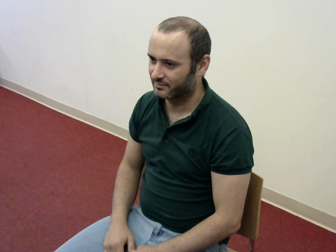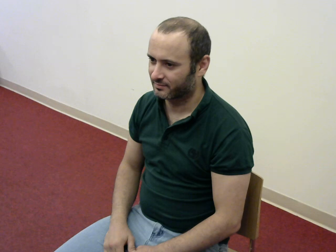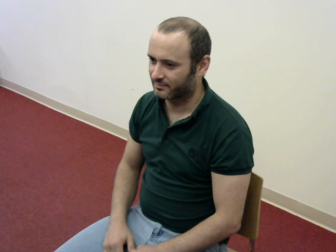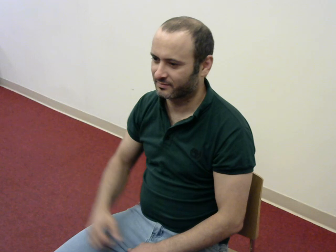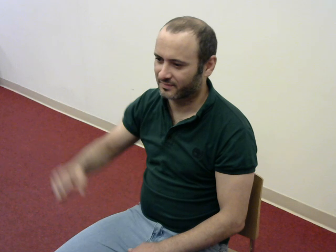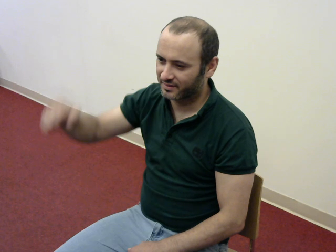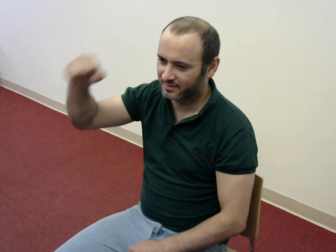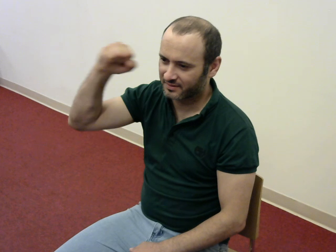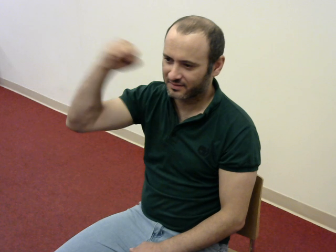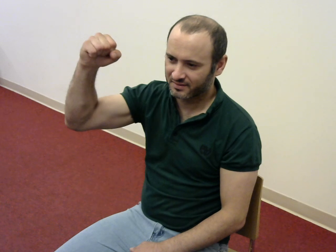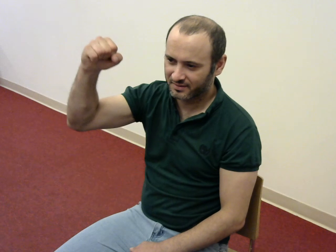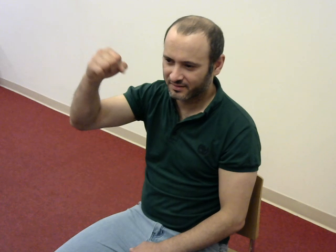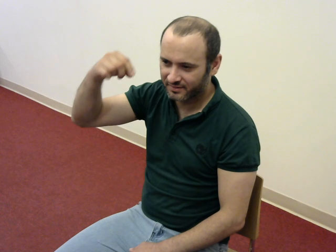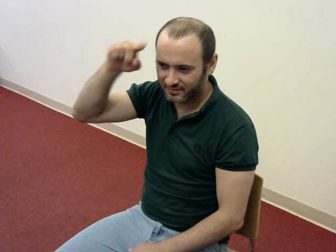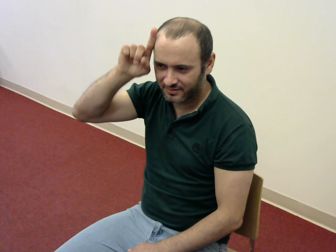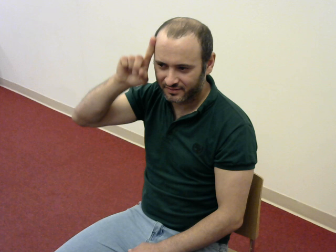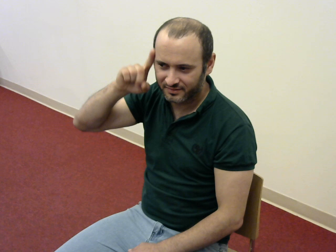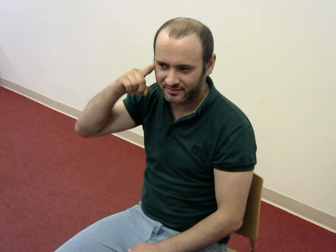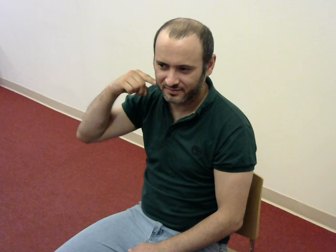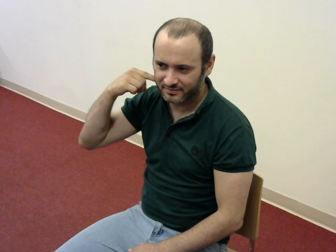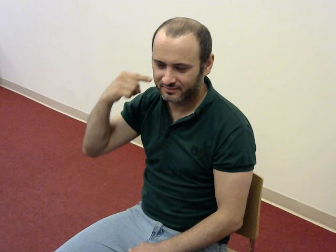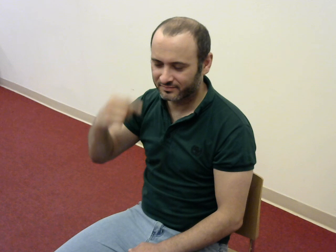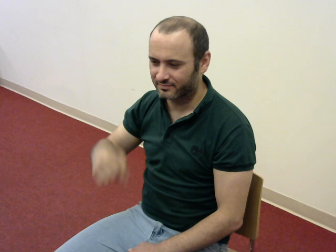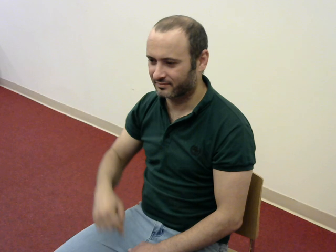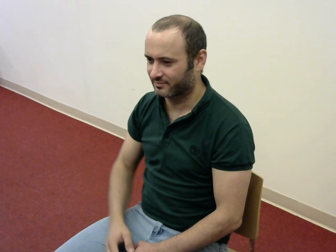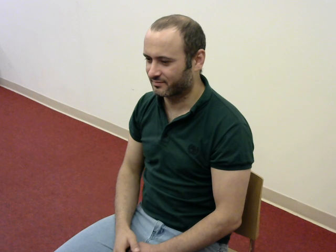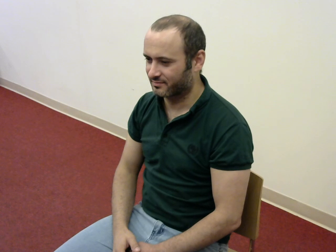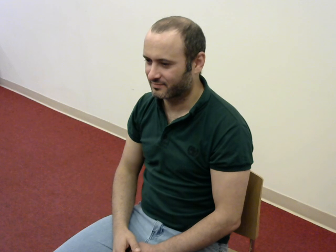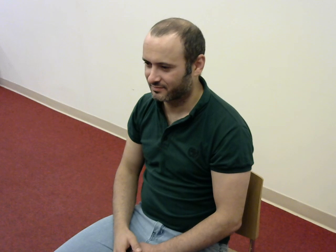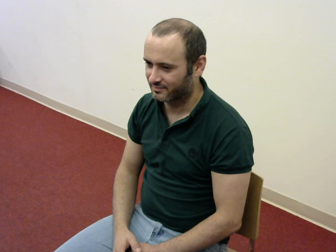Qarabağ Azərbaycandır!